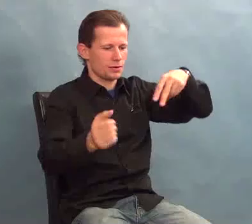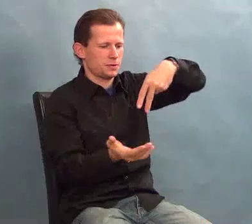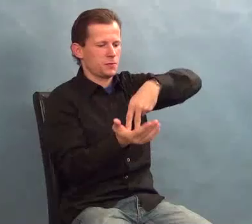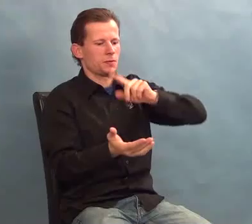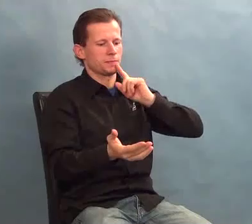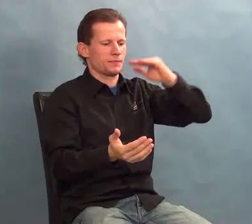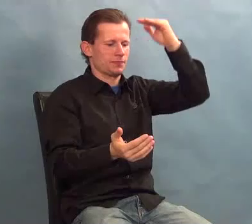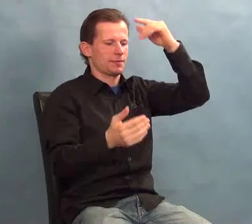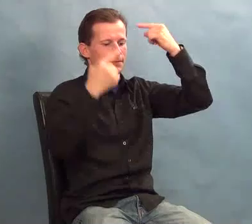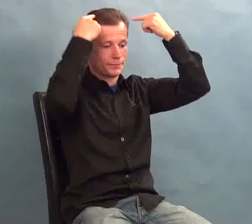A drugi stoi. To jest duży chłopak.